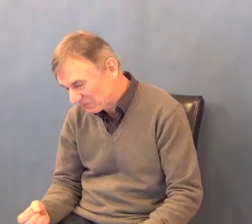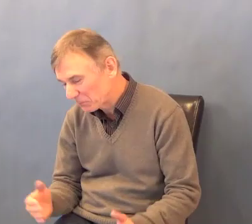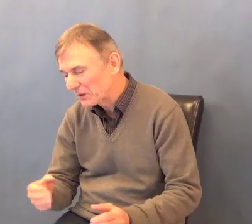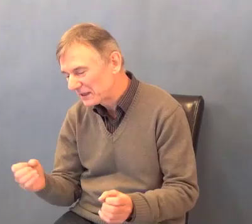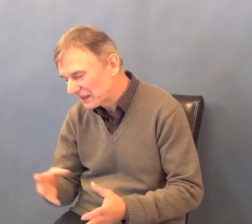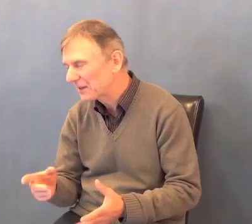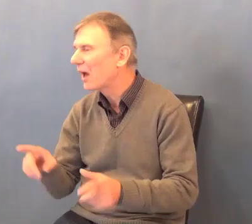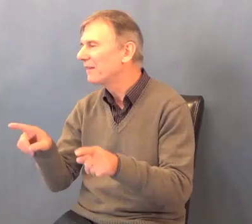Można do kina.